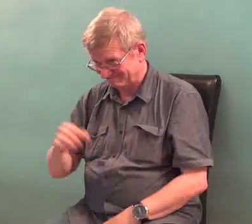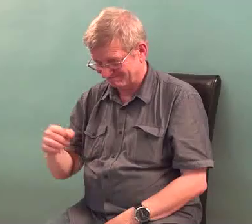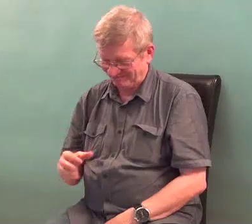Dobrze.